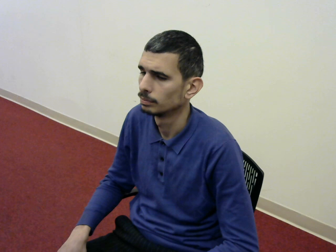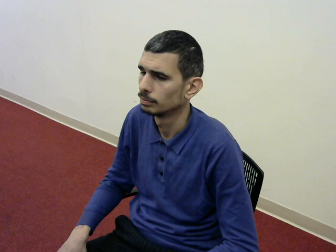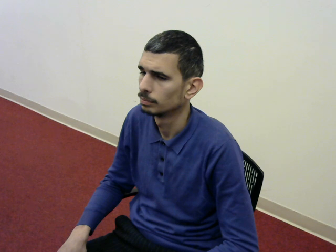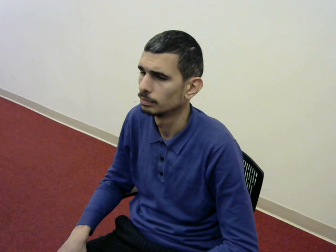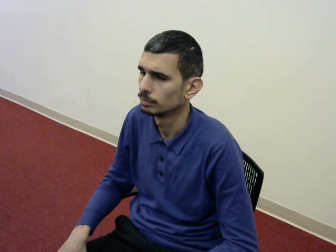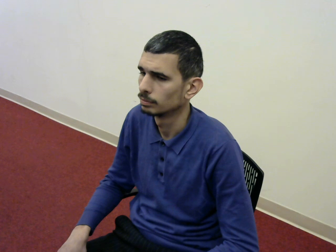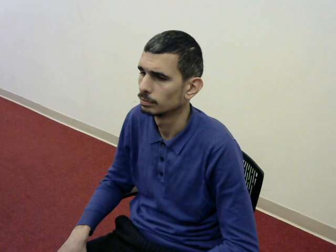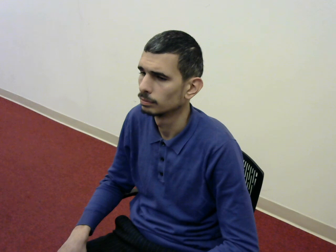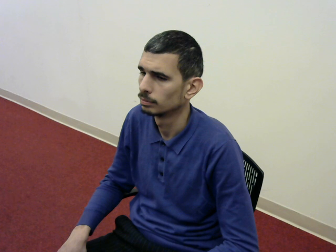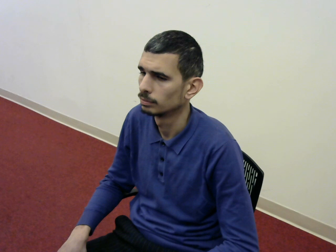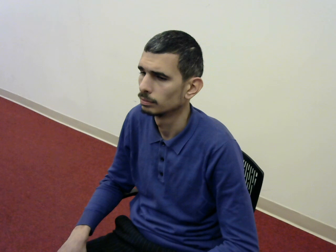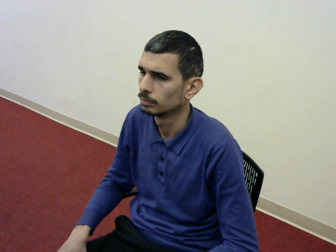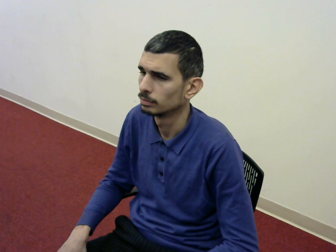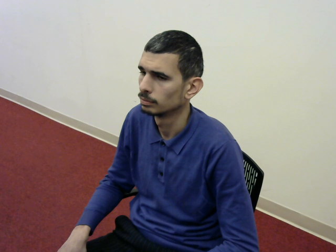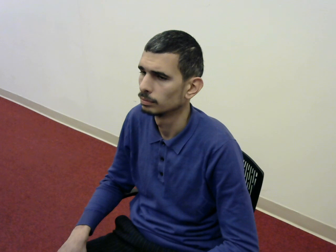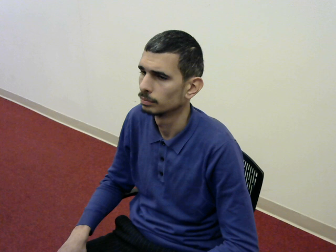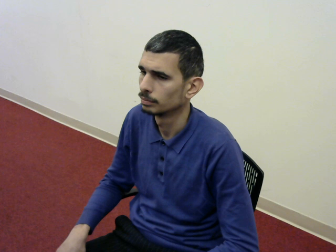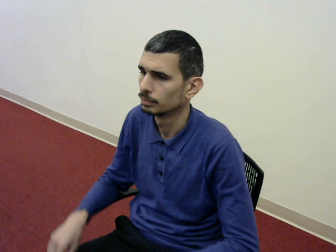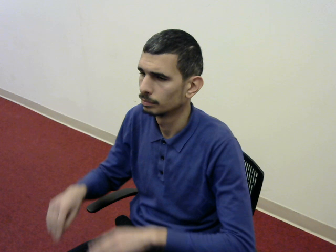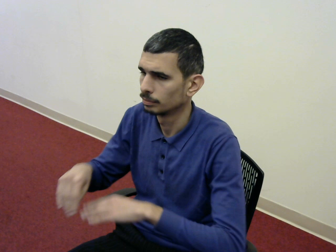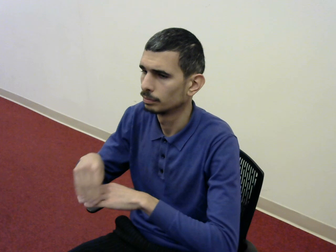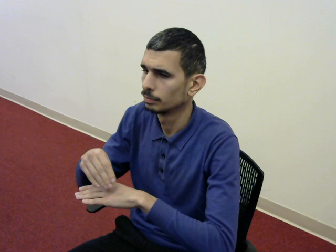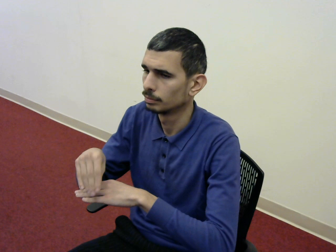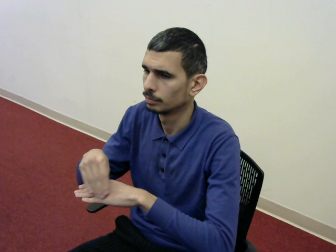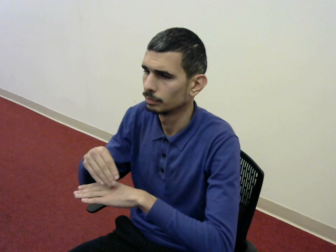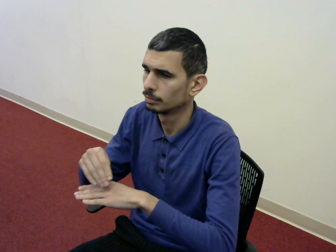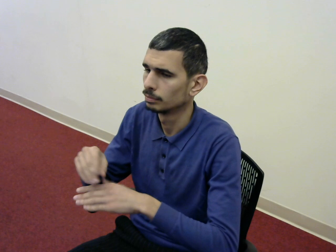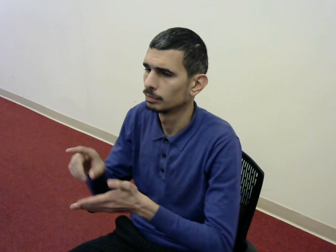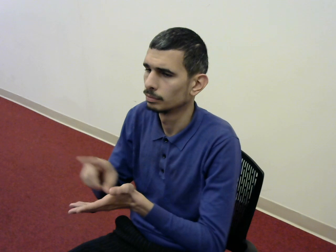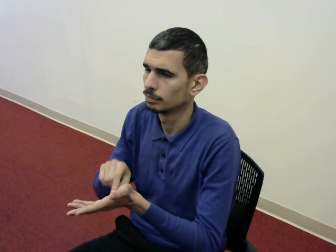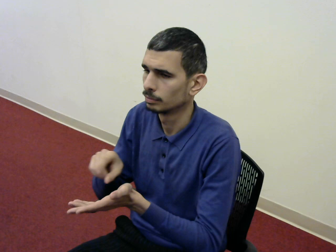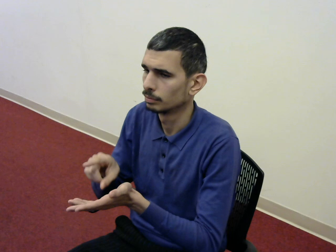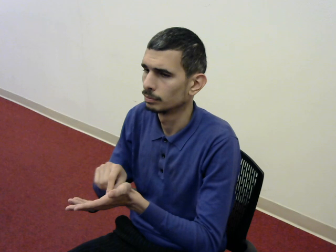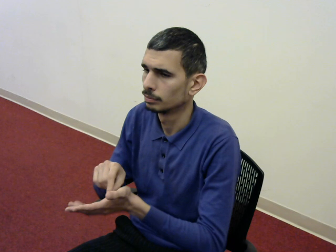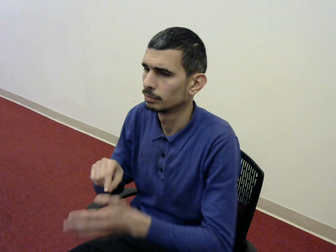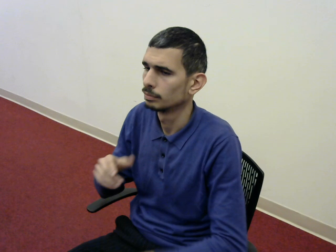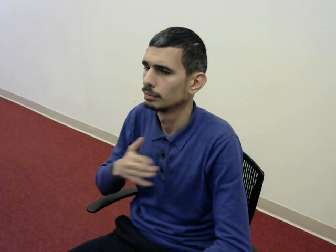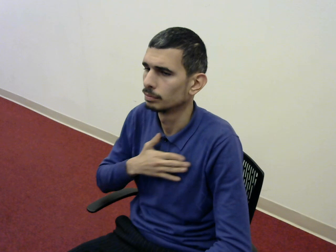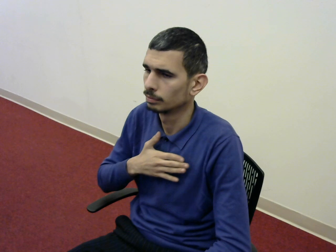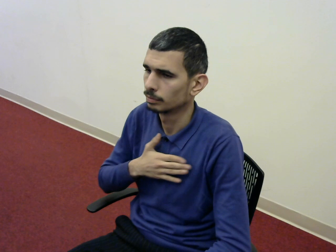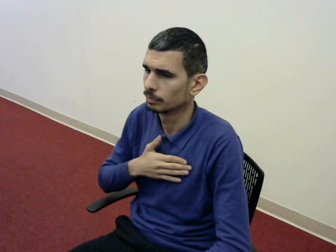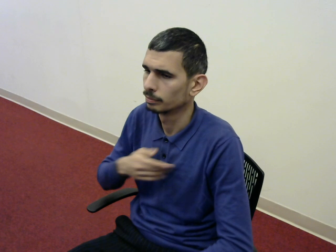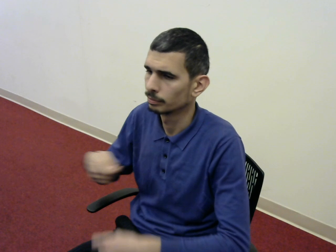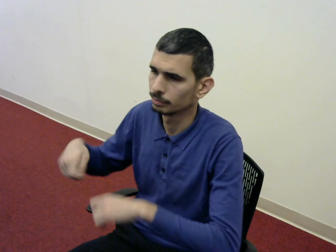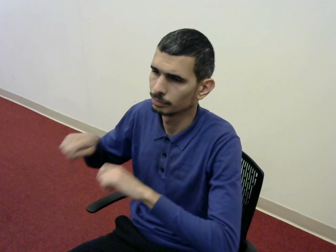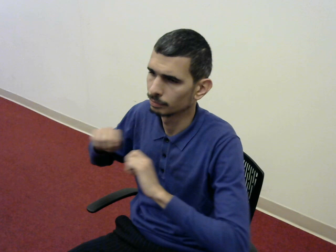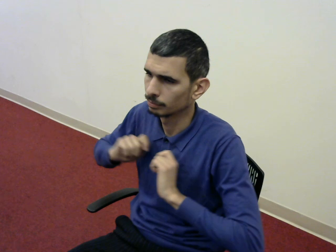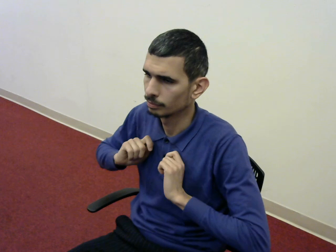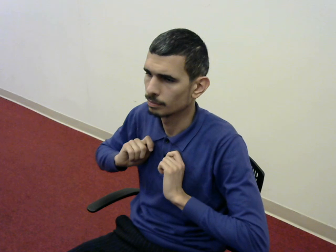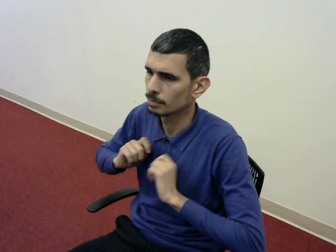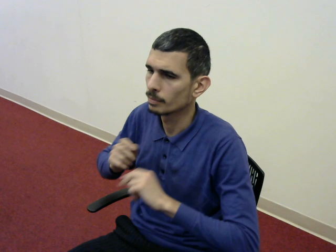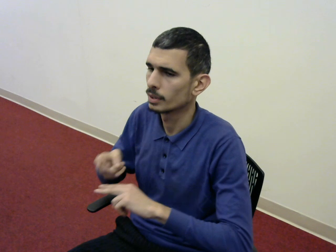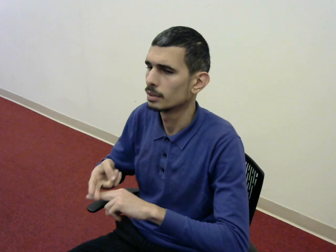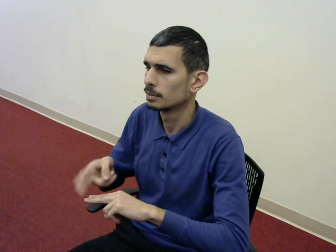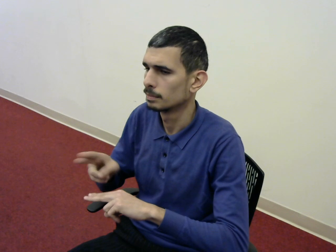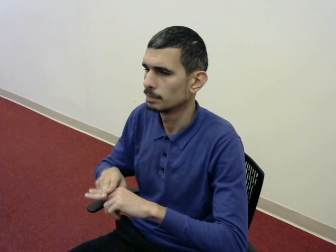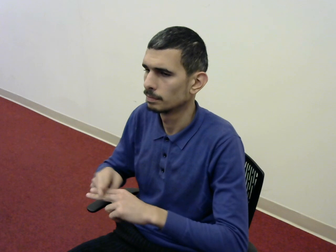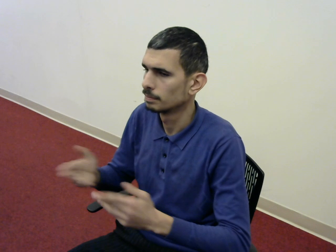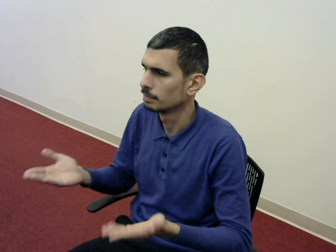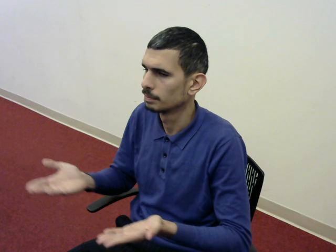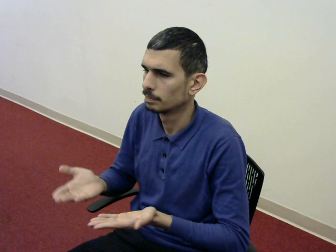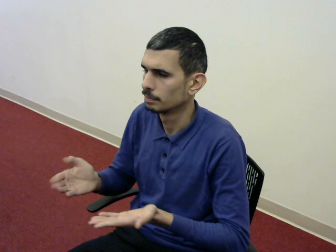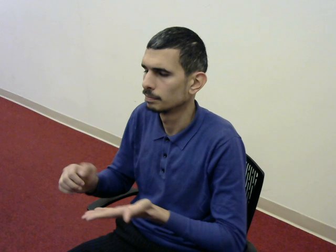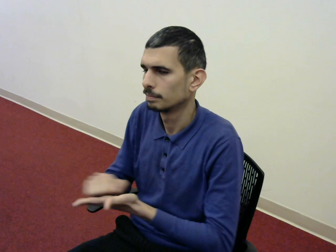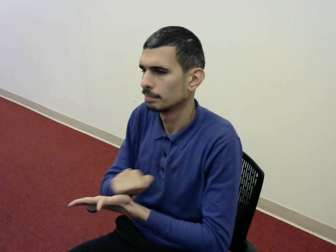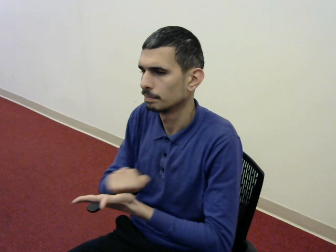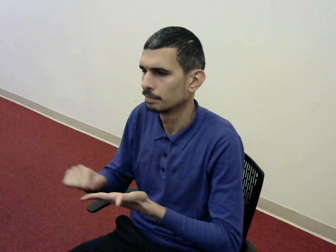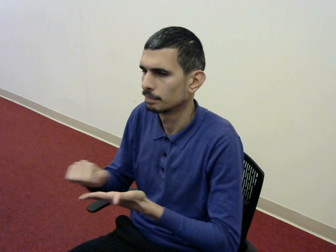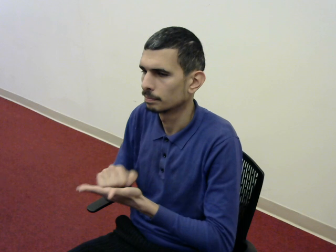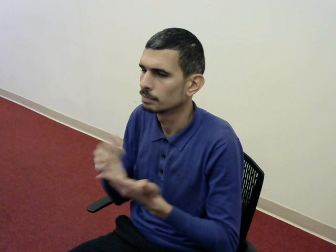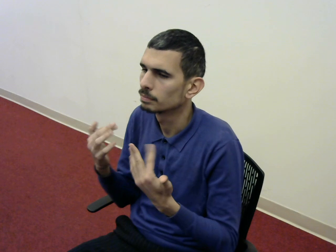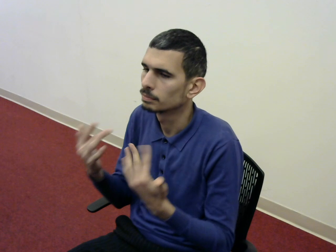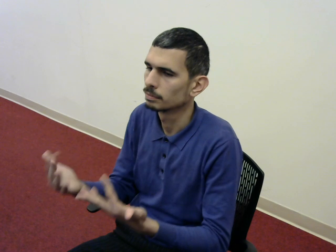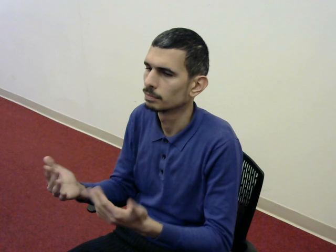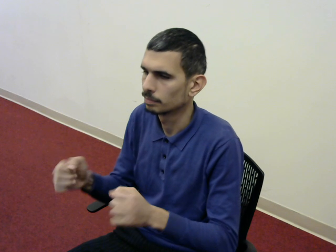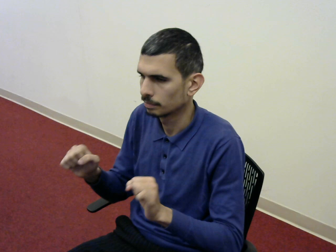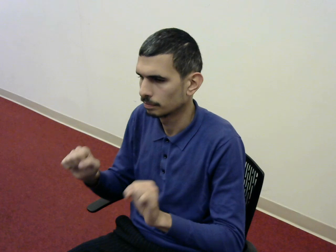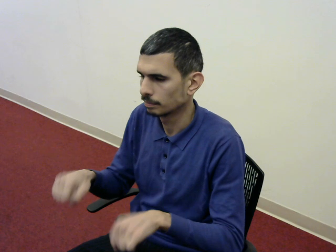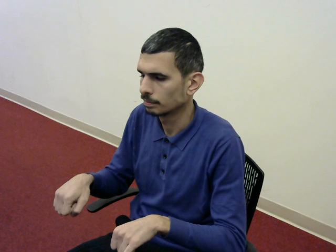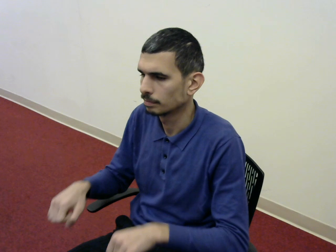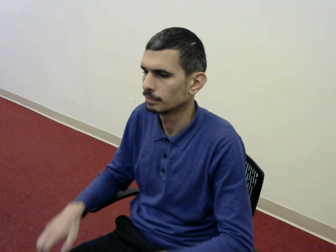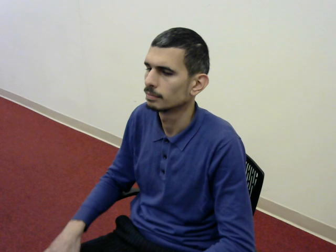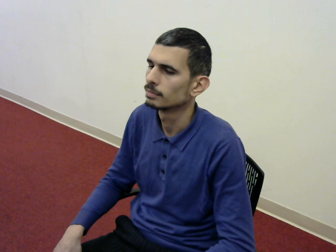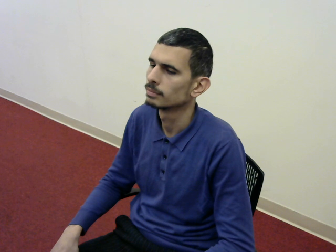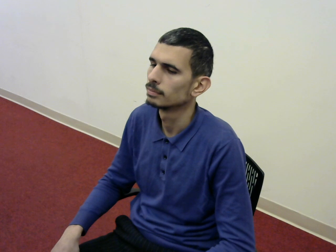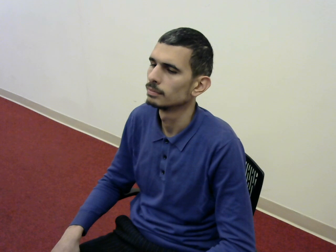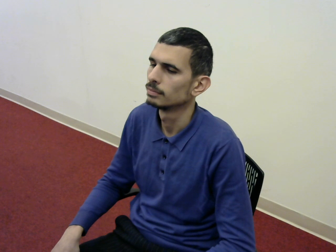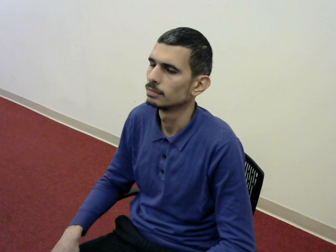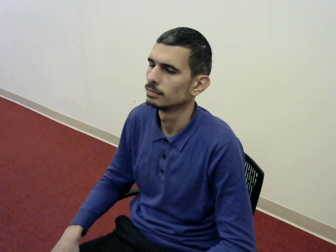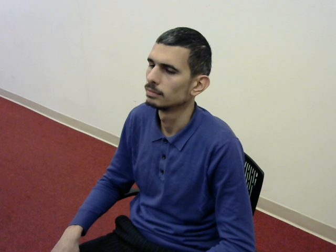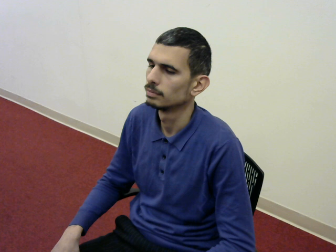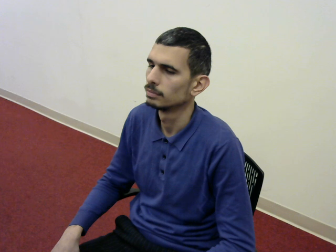Yoldaşımın pensiyasını mənə köçürmək üçün hansı sənədlər tələb olunur?